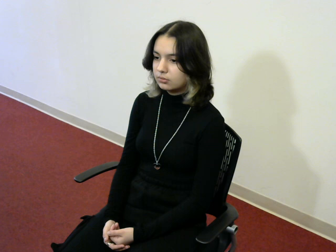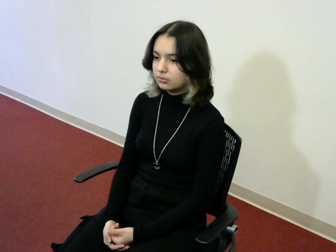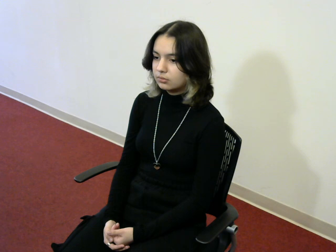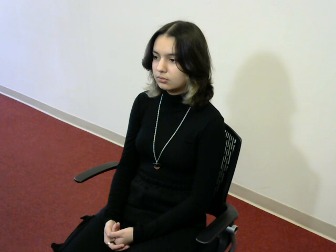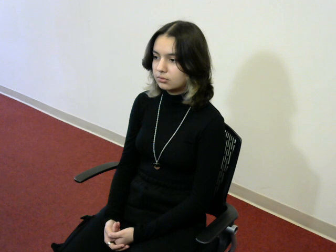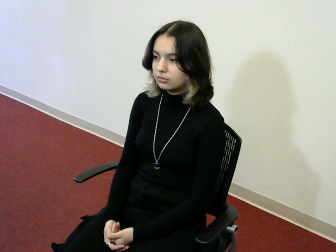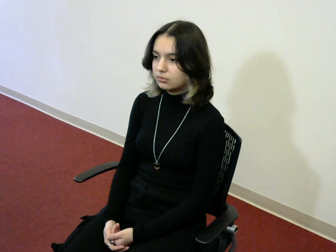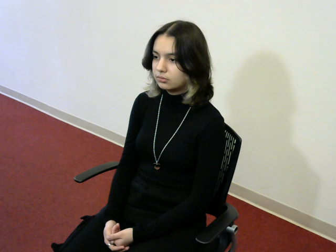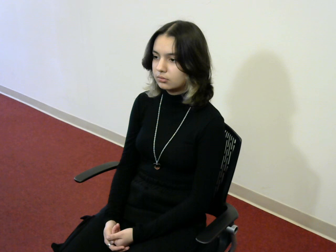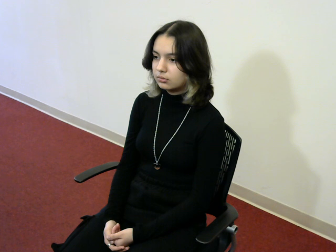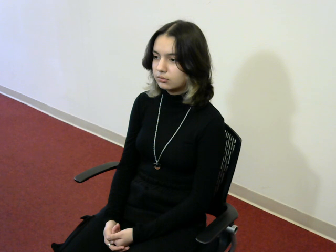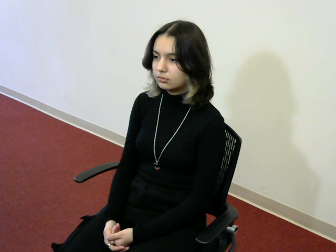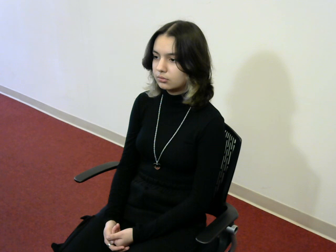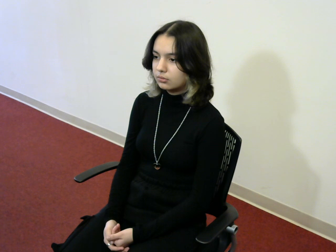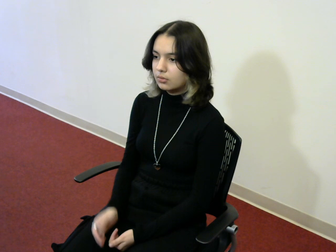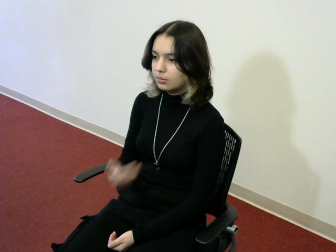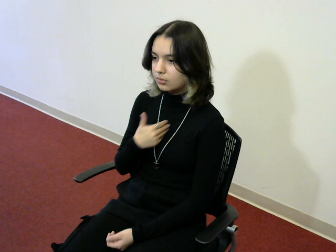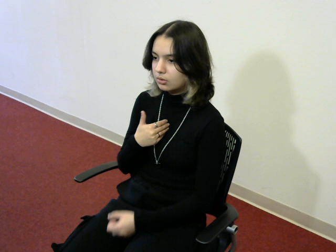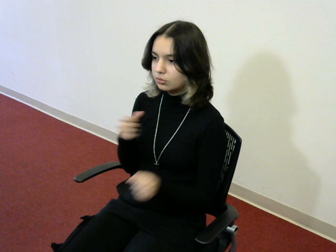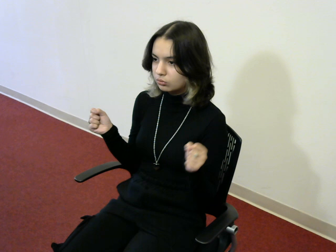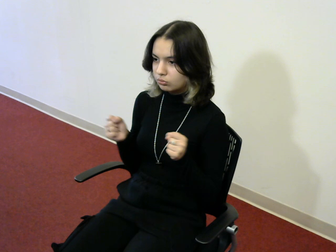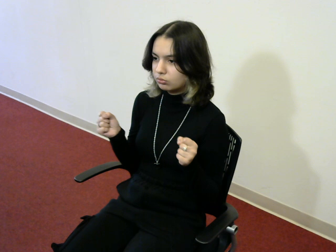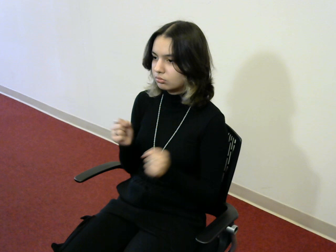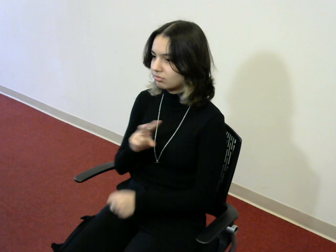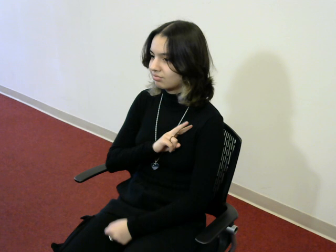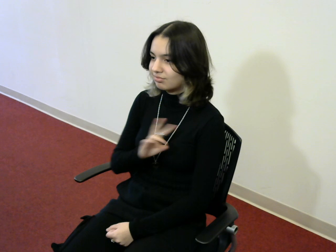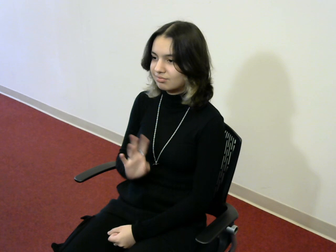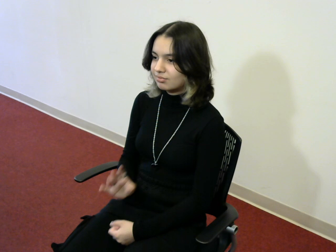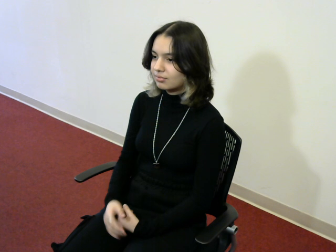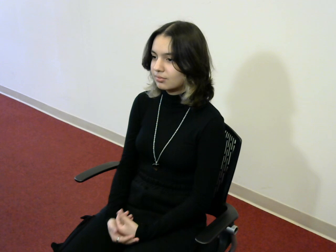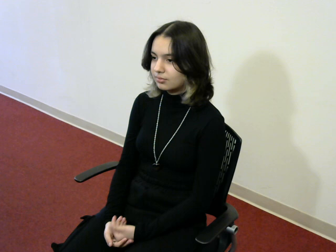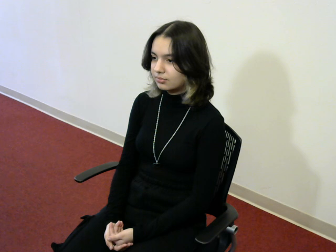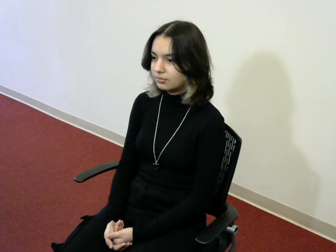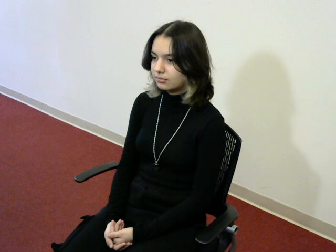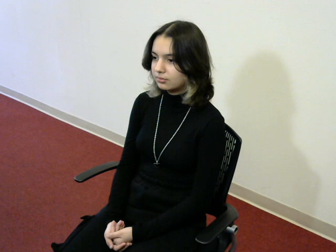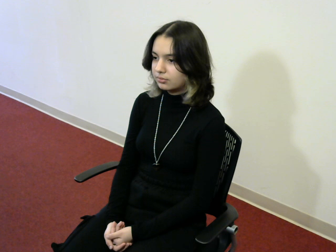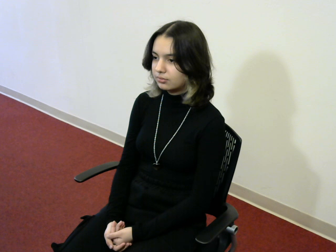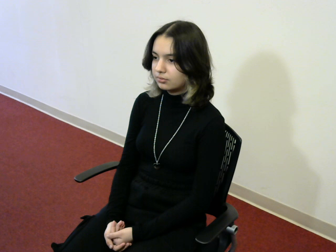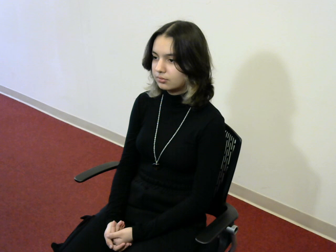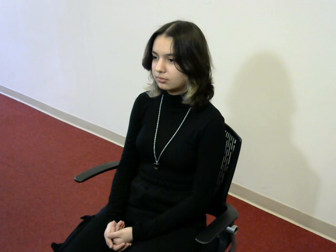Mən qışı sevmirəm